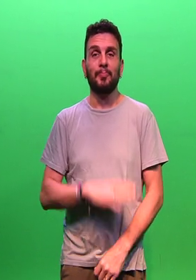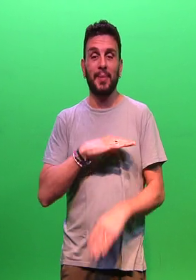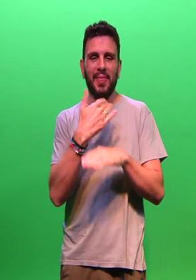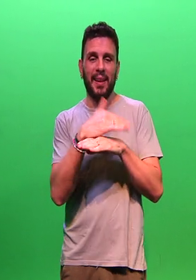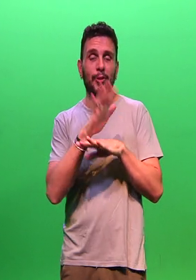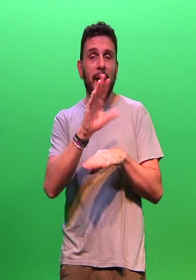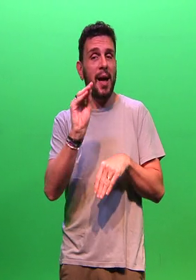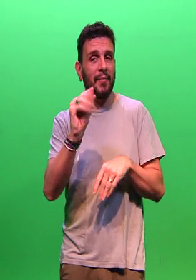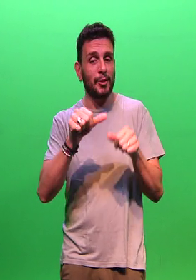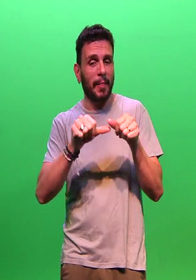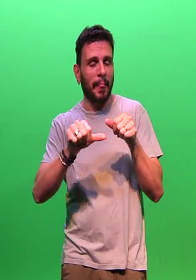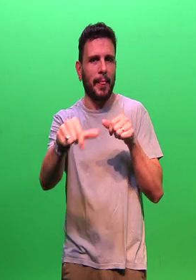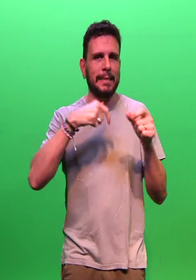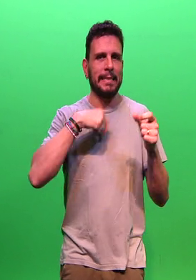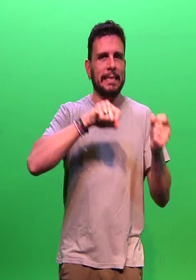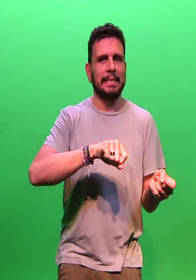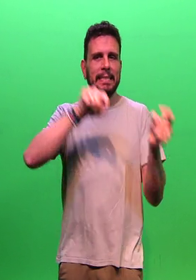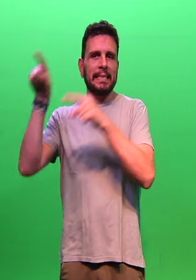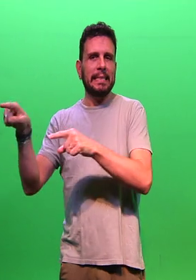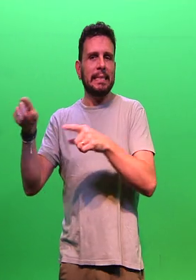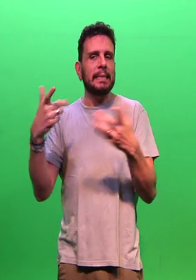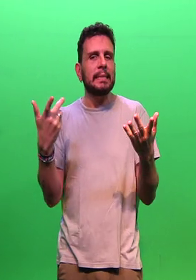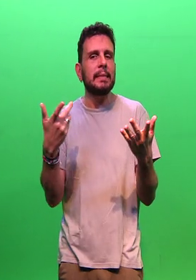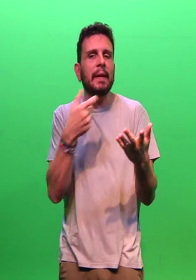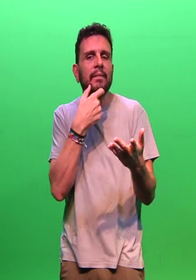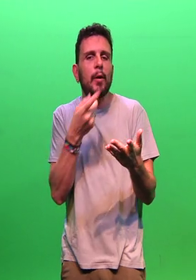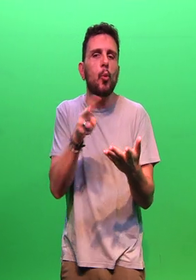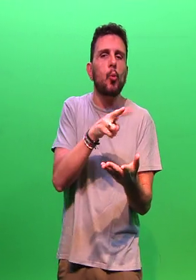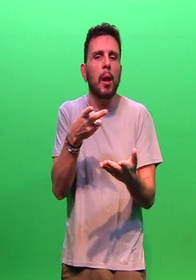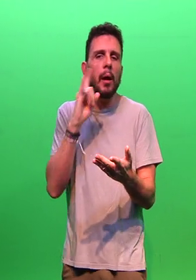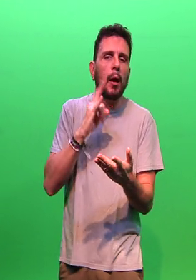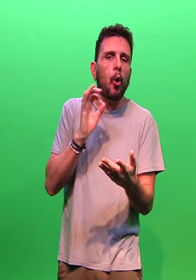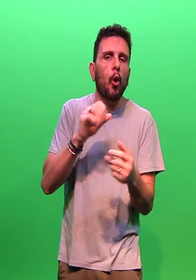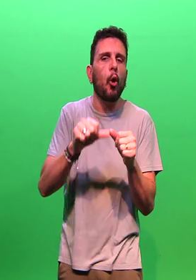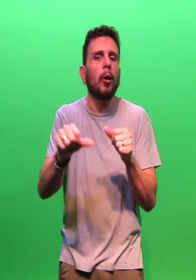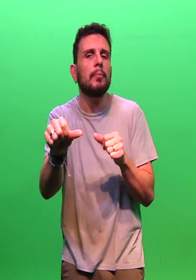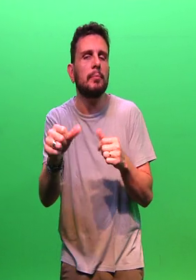D'aquí poc canviaré d'adreça, quina vpls l'antiga o la que tindré properament?